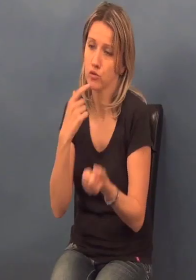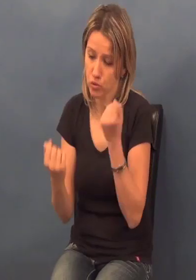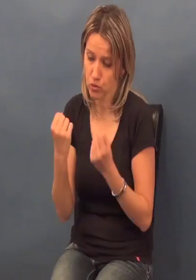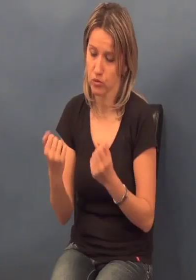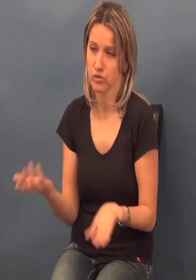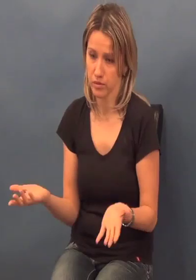Mówi się trudno.